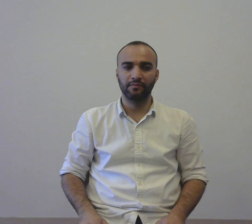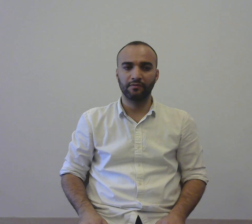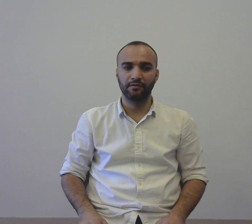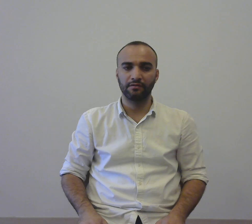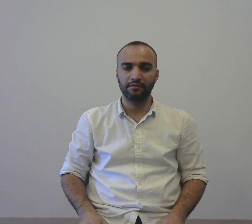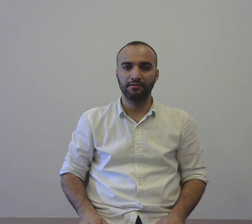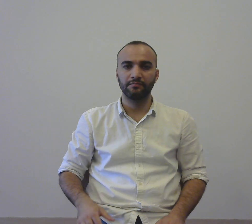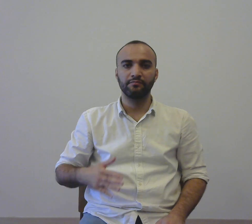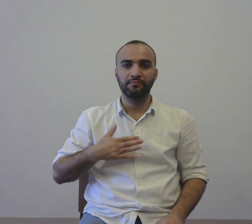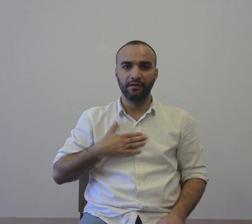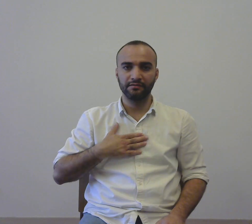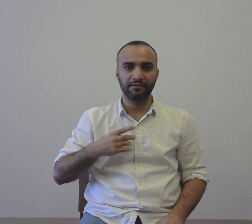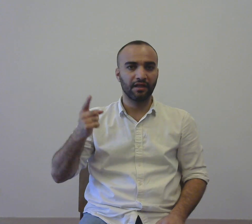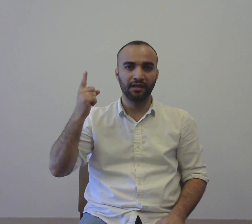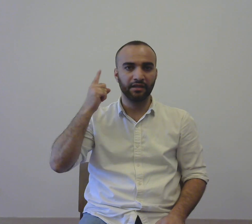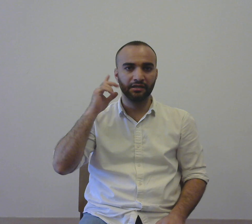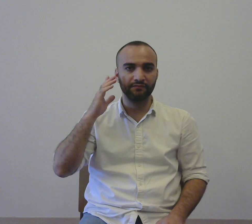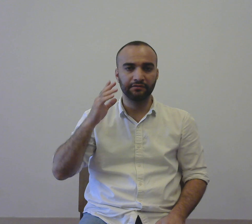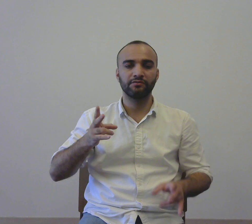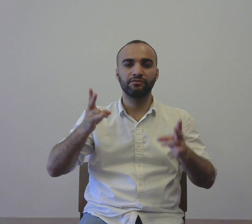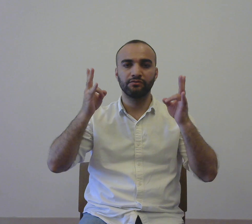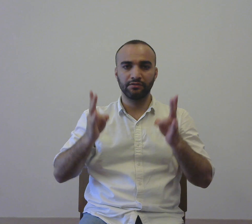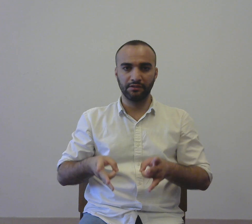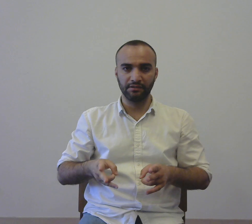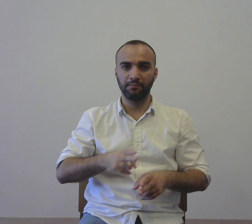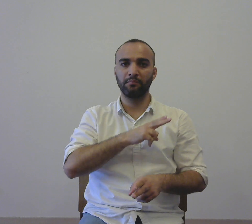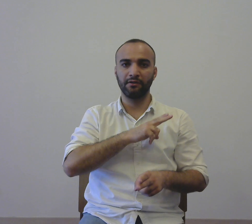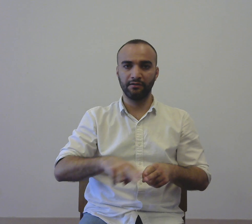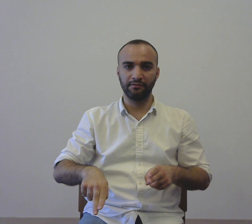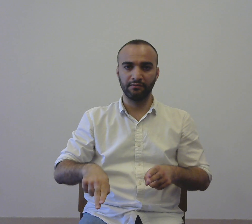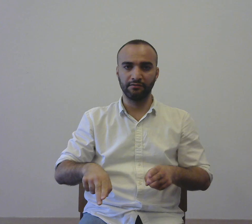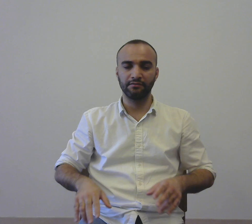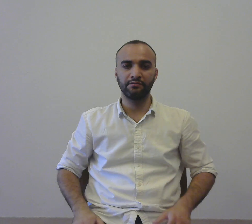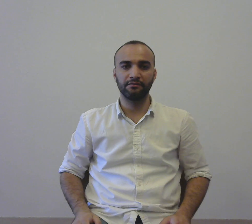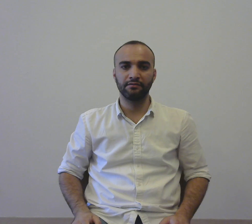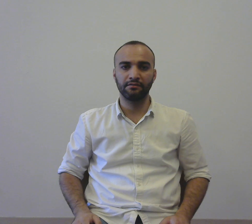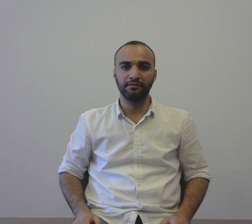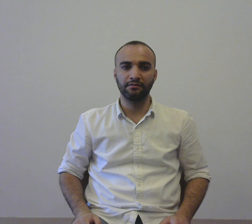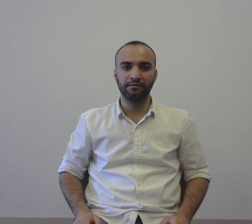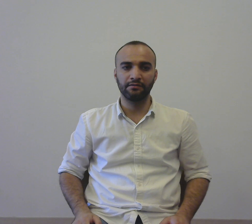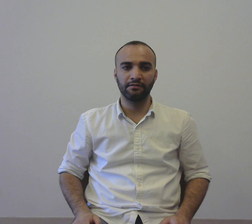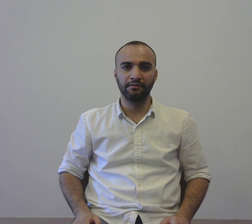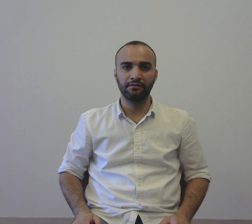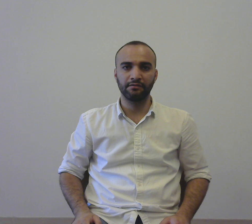Mən eşitməni qəza nəticəsində itirmişəm